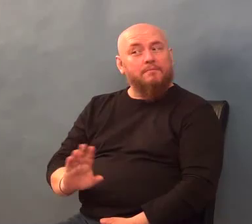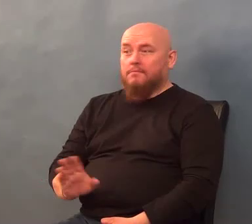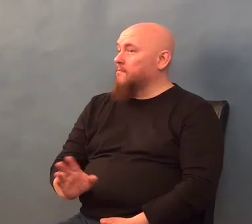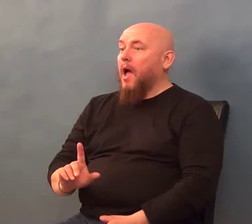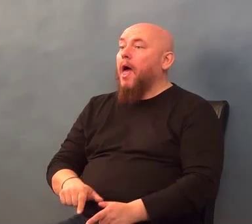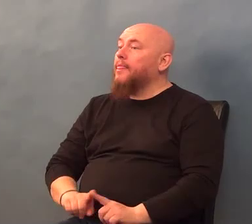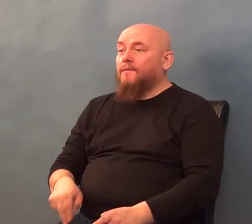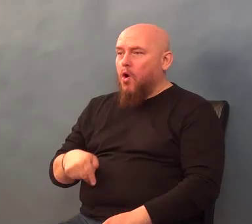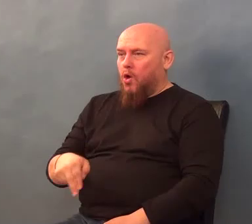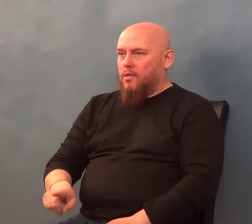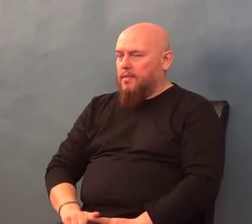Ale przecież nie wolno wchodzić.